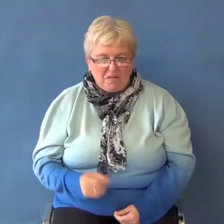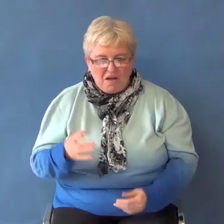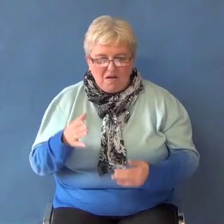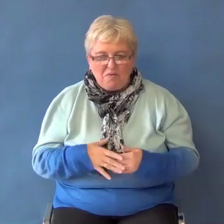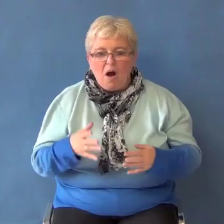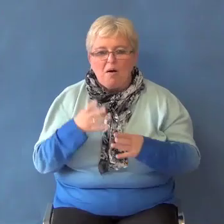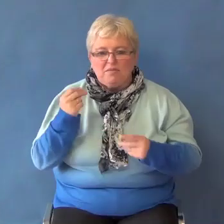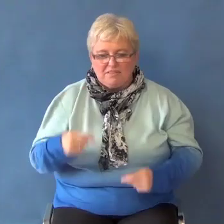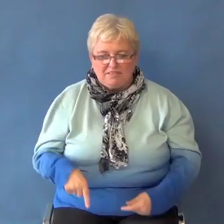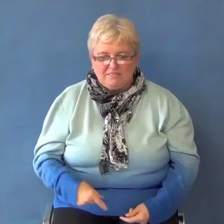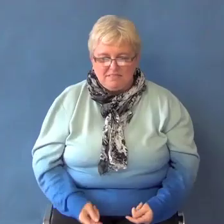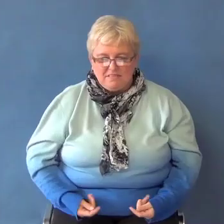Poza domem.